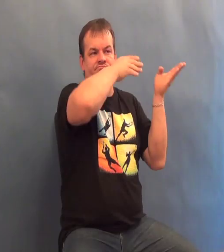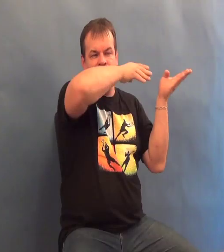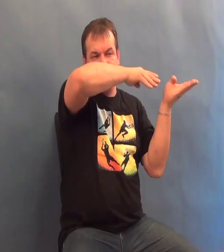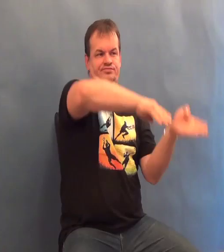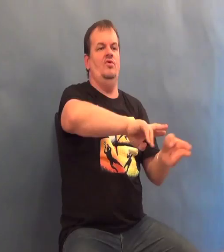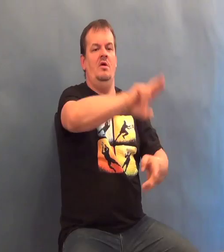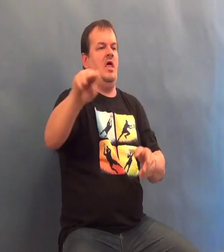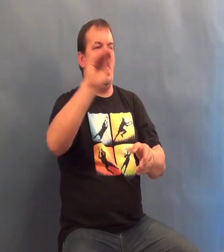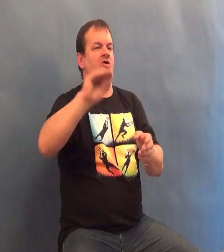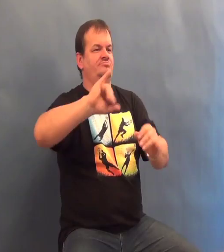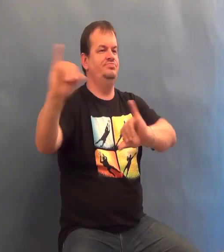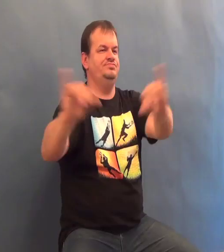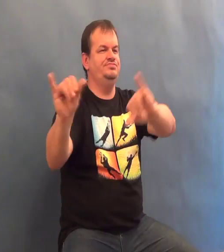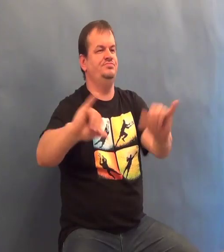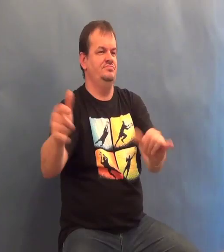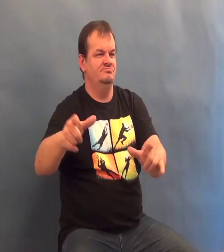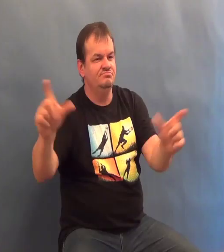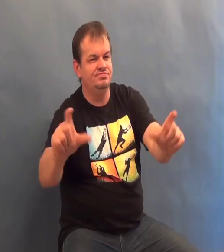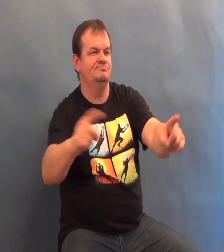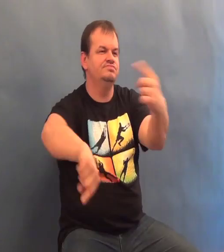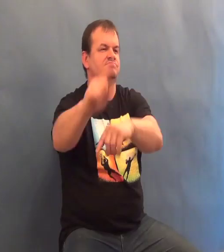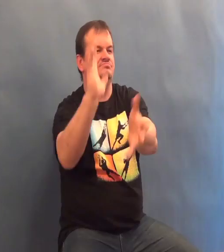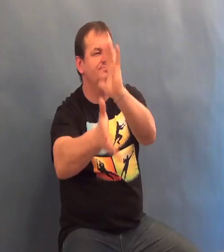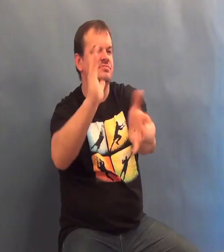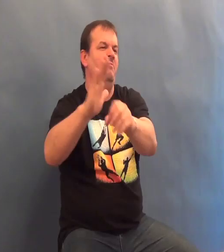Pozostali jeszcze imprezują, chodzą, rozmawiają, gadają, piją piwo.